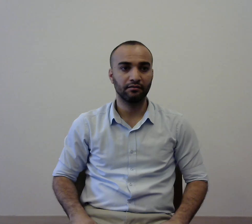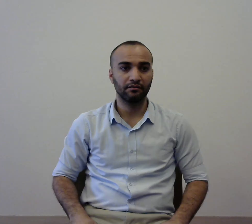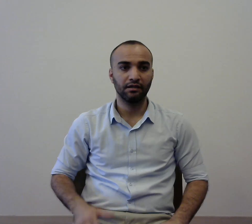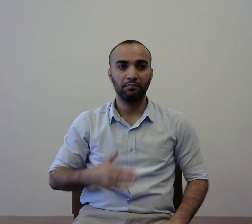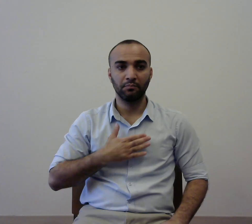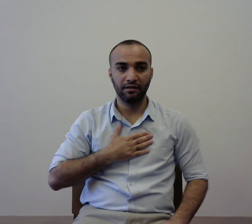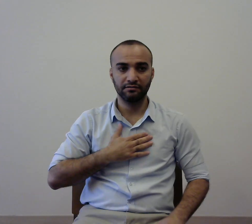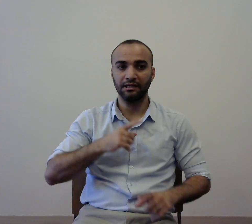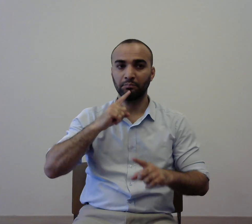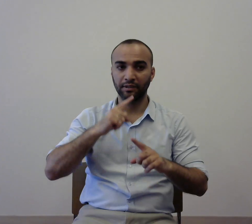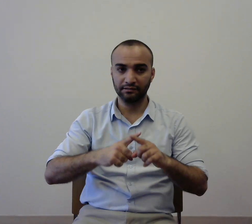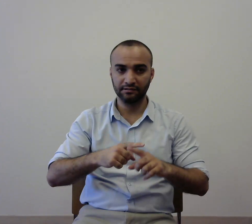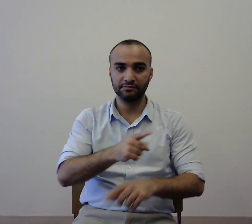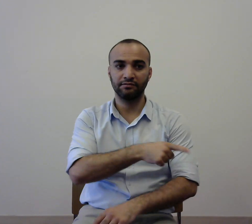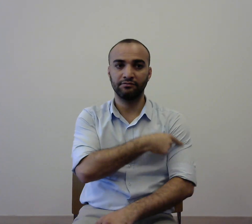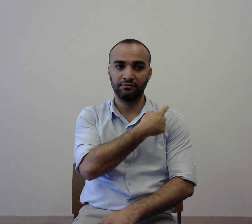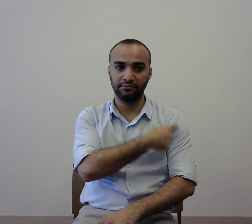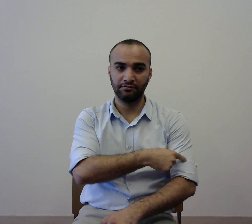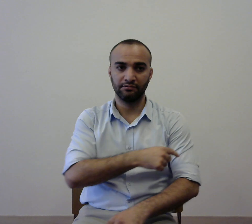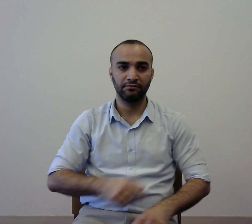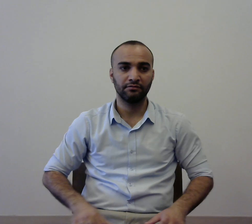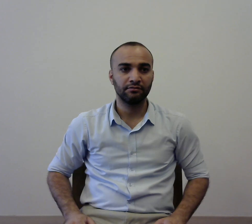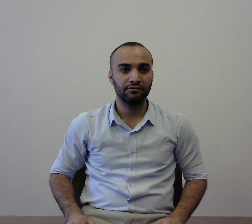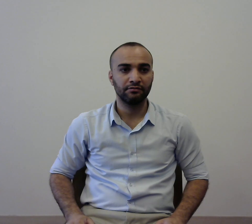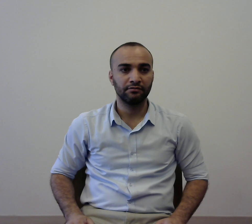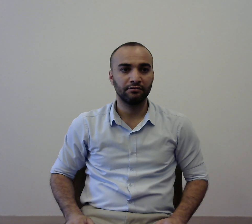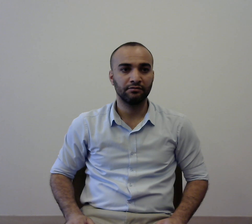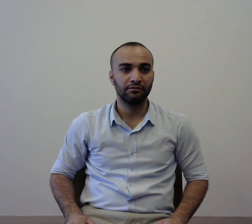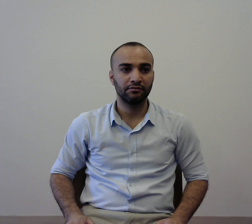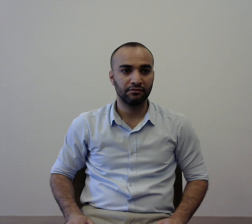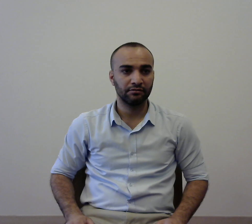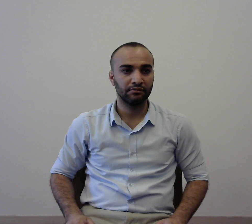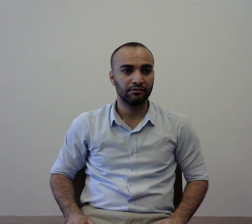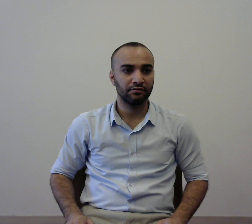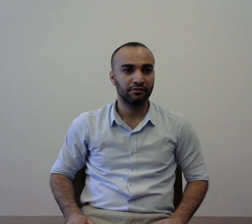Mənim bacım tibb bacısıdır